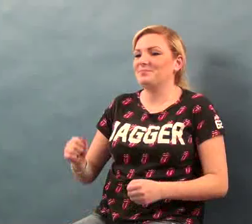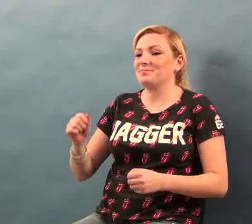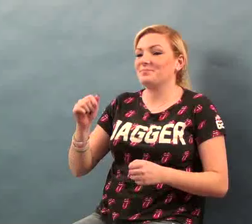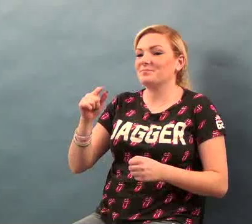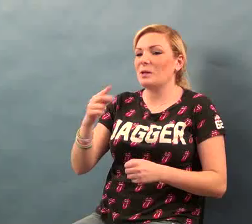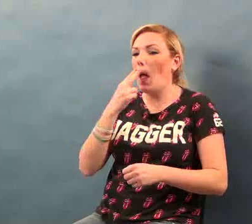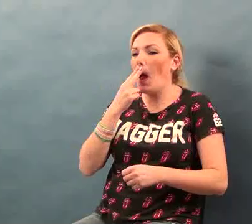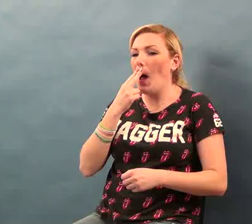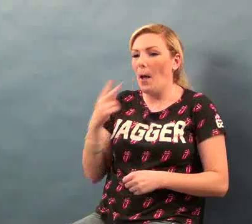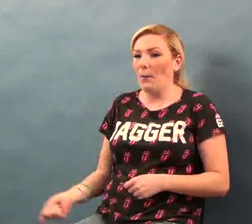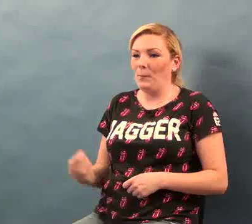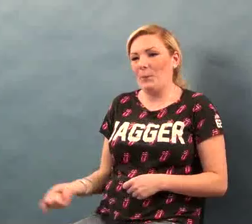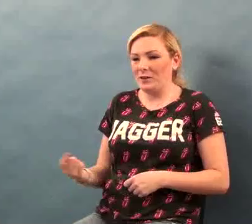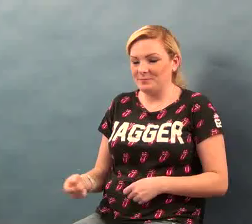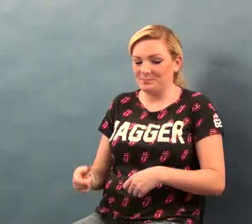Charlie Chaplin siedzi.